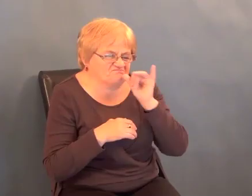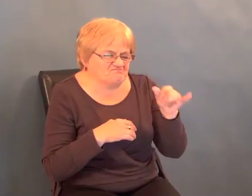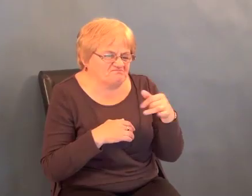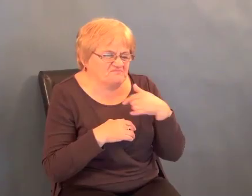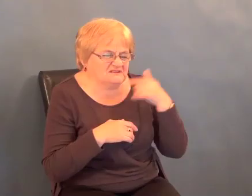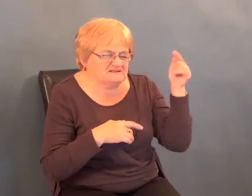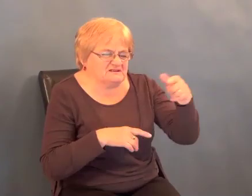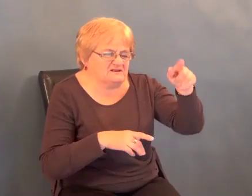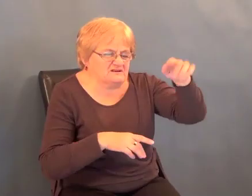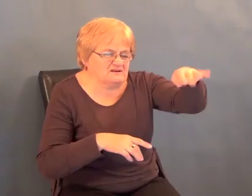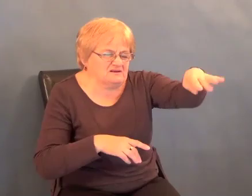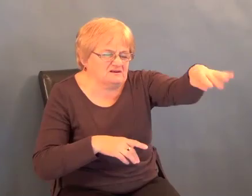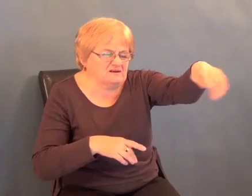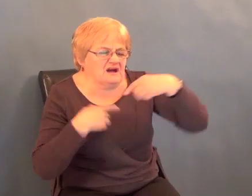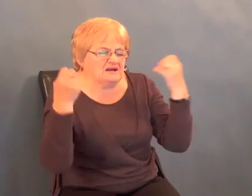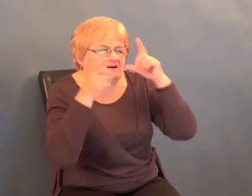Mam zajęty termin, idę do kina.